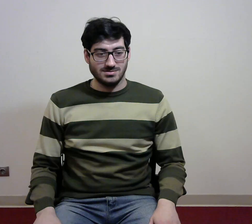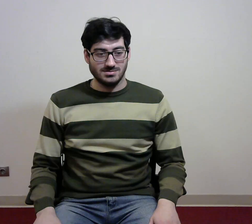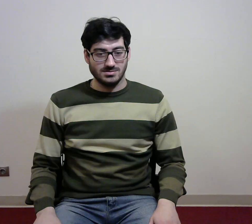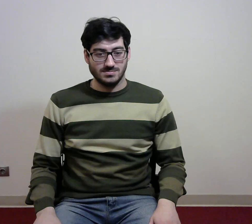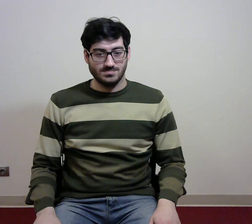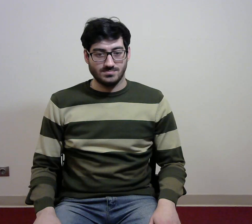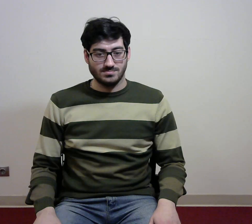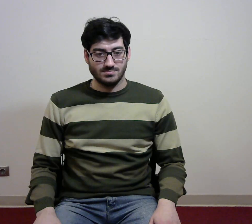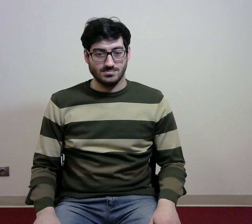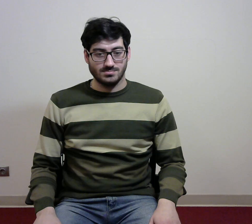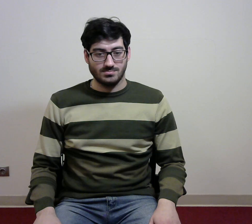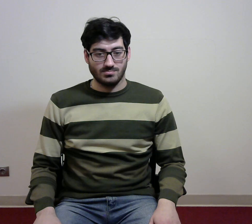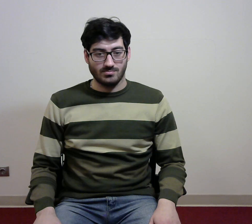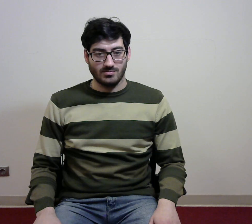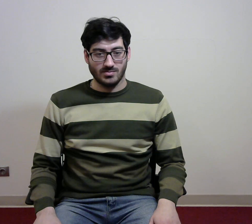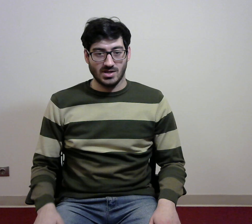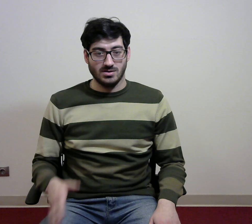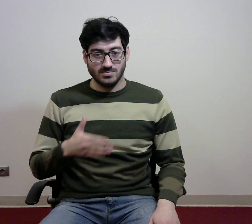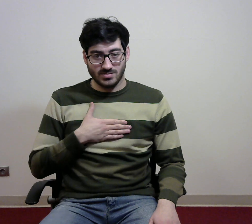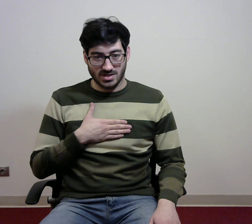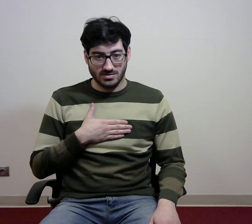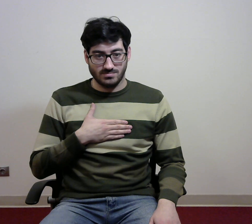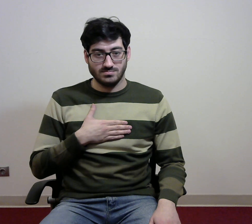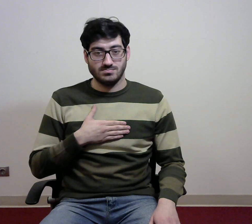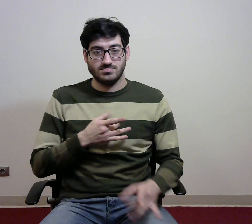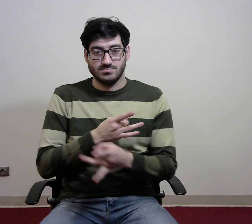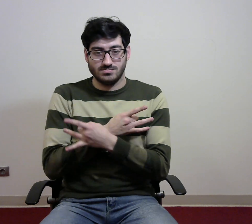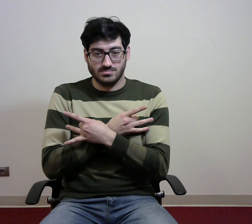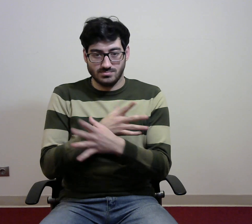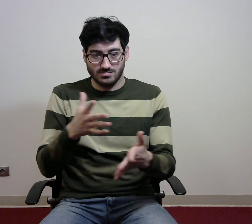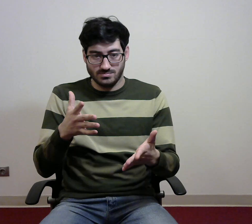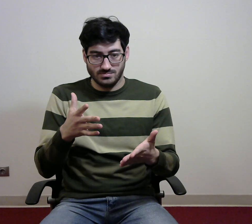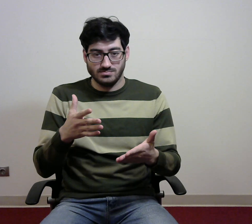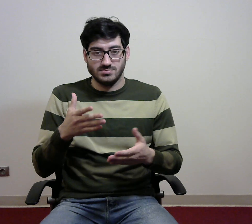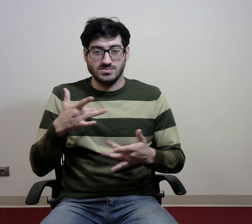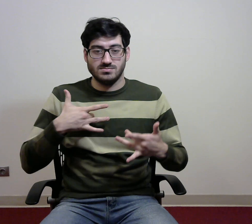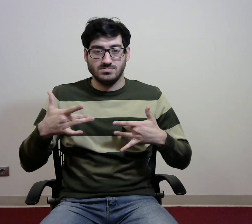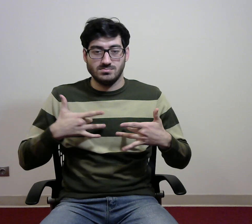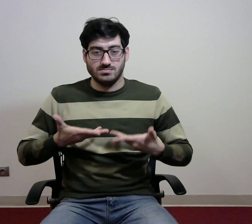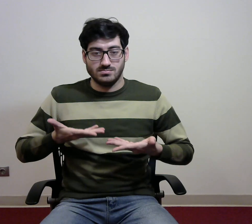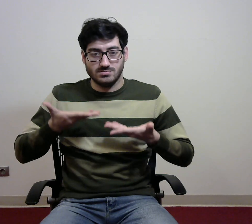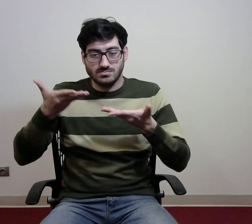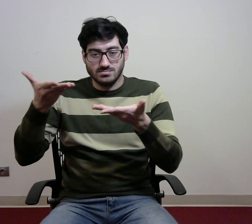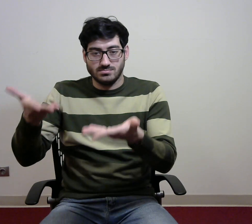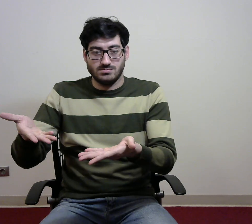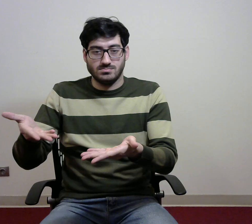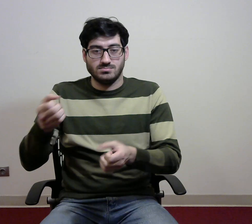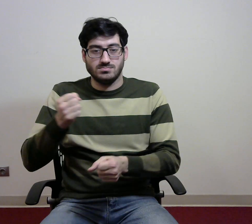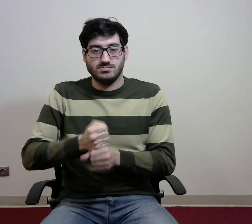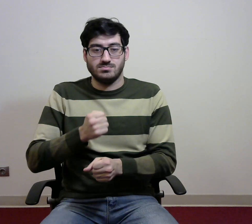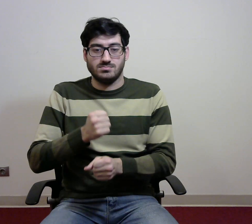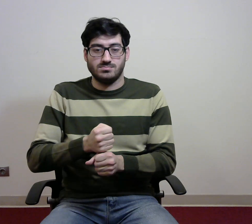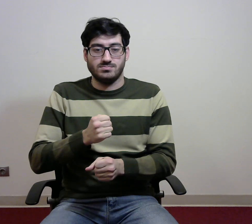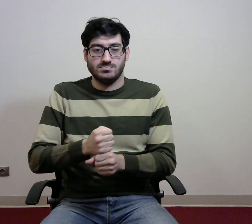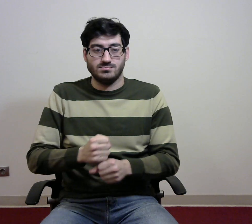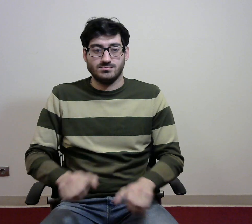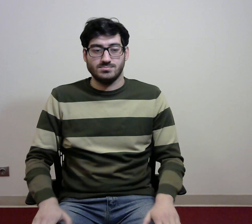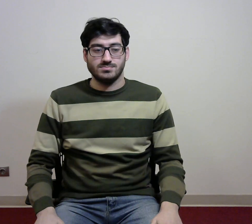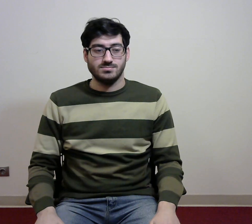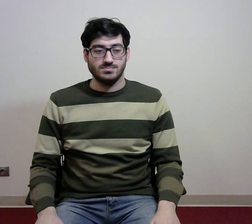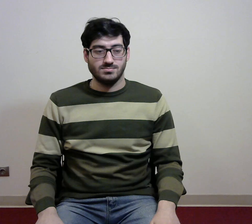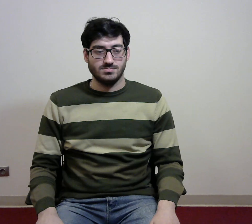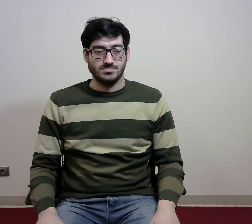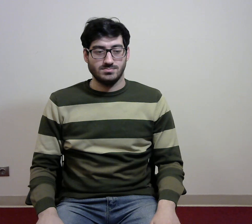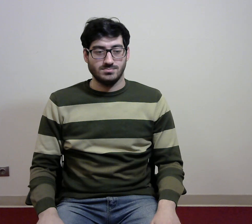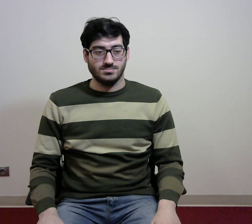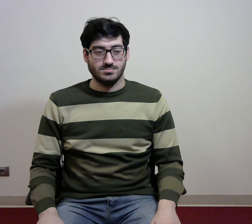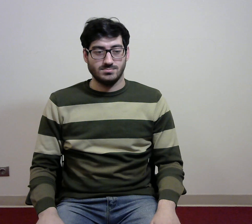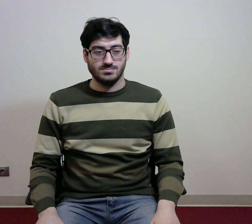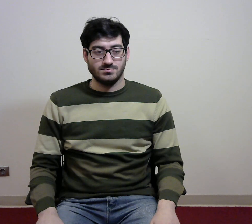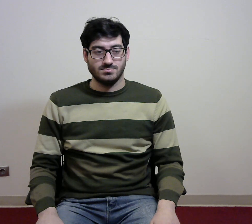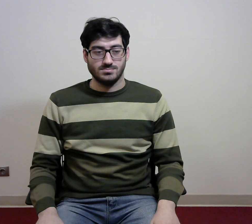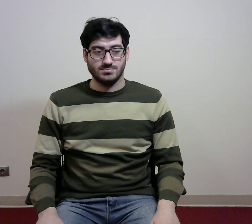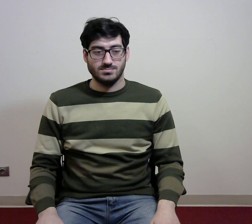Məni bayram tədbirinə dəvət ediblər